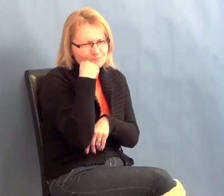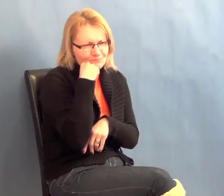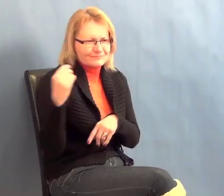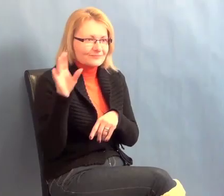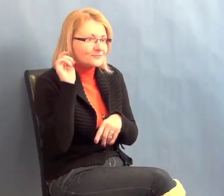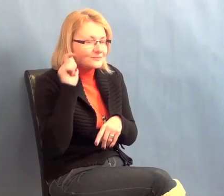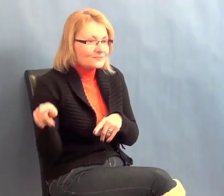Tam dziewczynka.